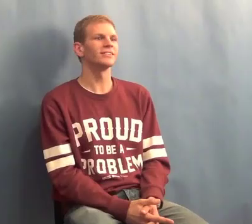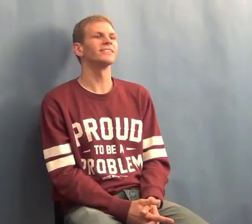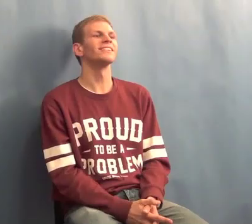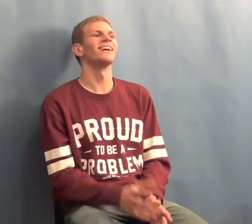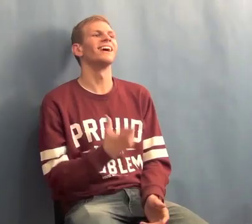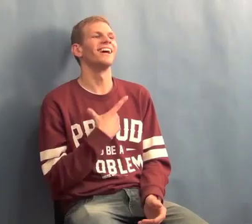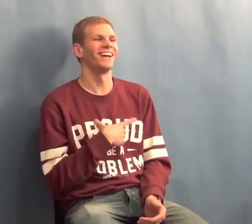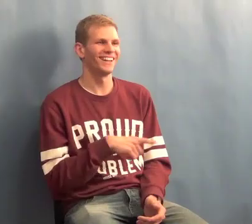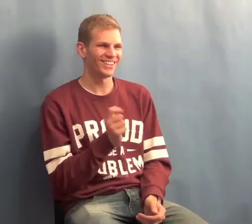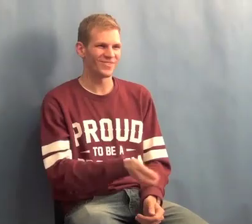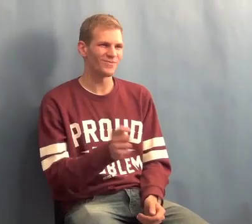Aha, perkusja.